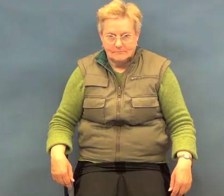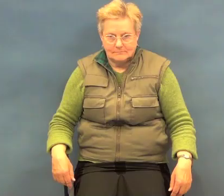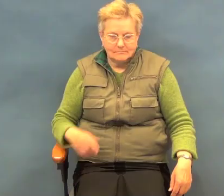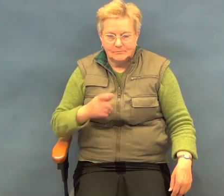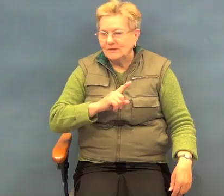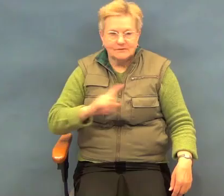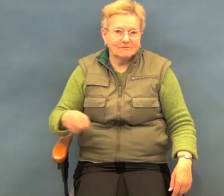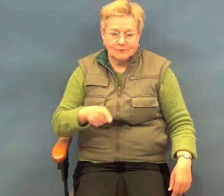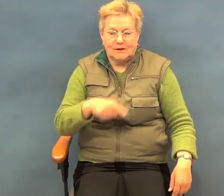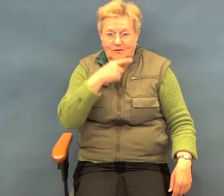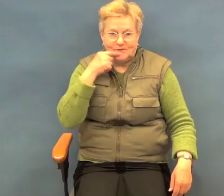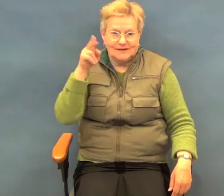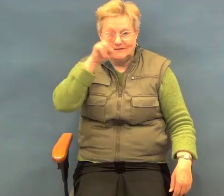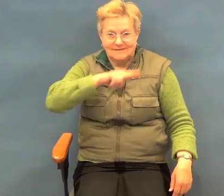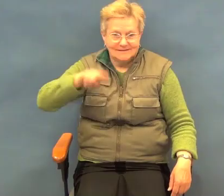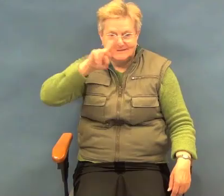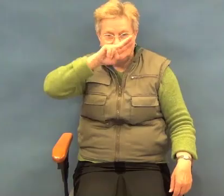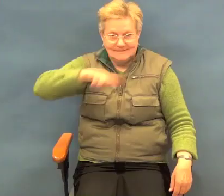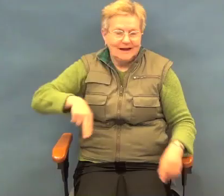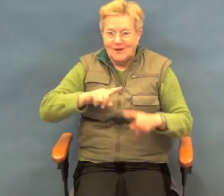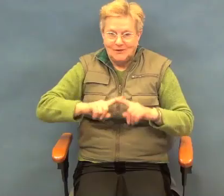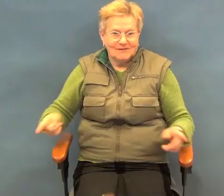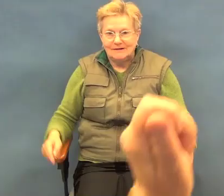Nie wolno, czerwona obwódka i przekreślenie oznaczają, że nie wolno.